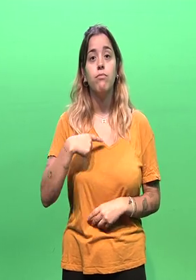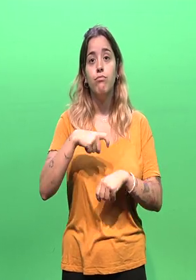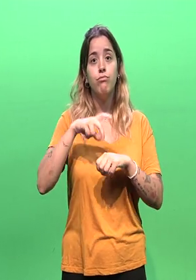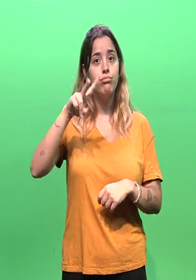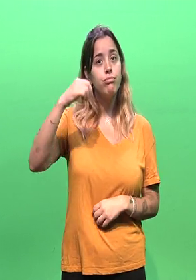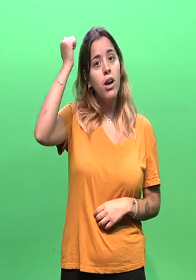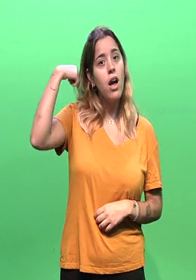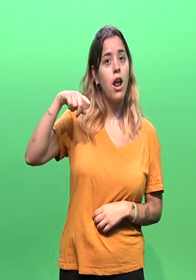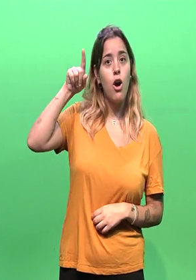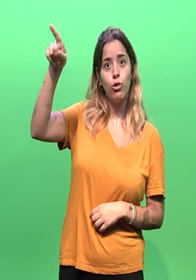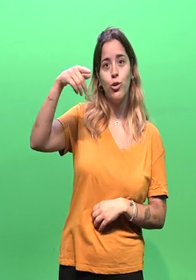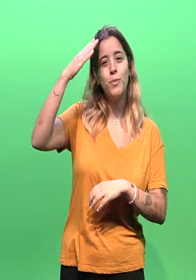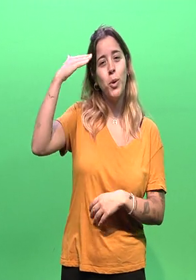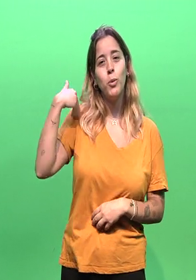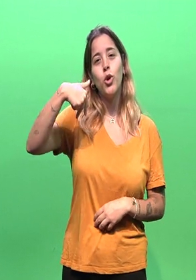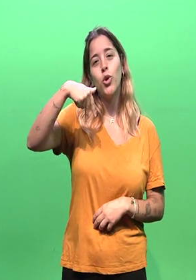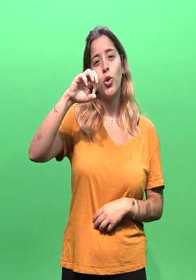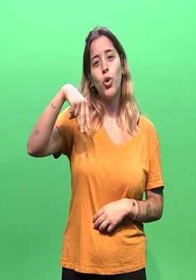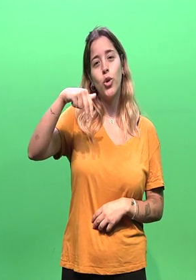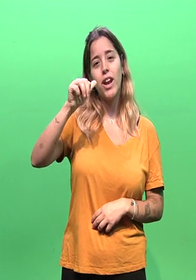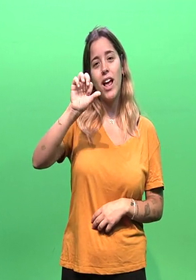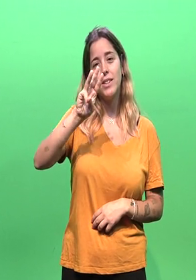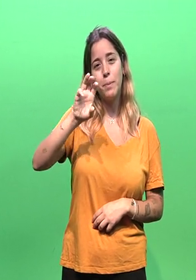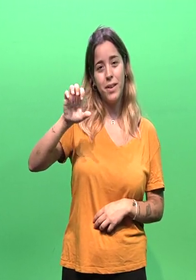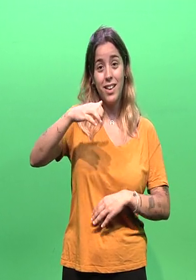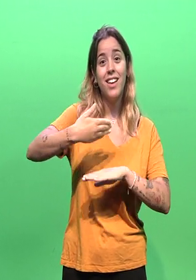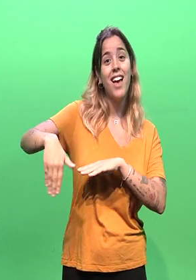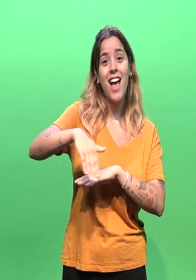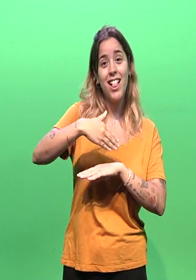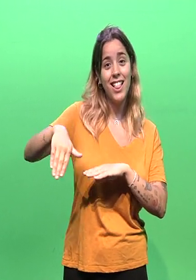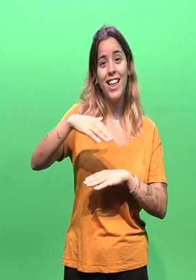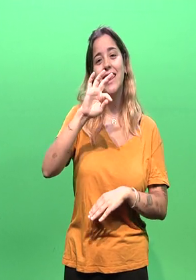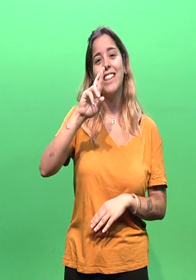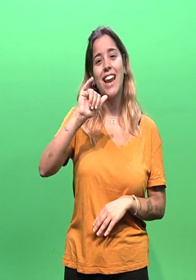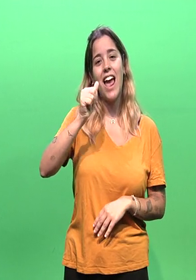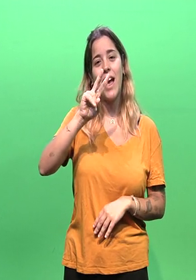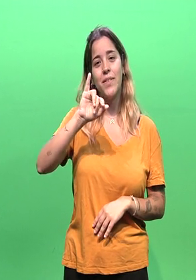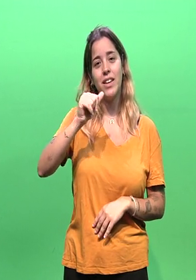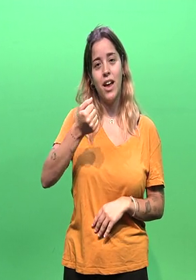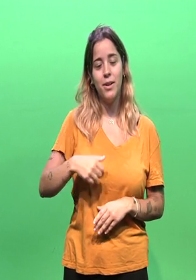Jo soc aragonesa, d'un poble que es diu Nonaspe, visc al carrer Triavia.